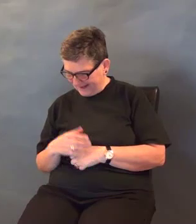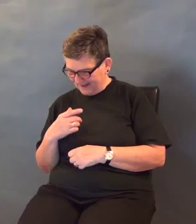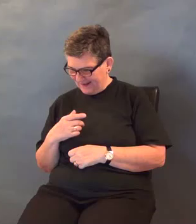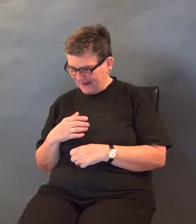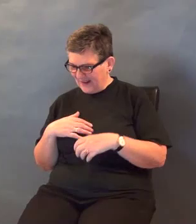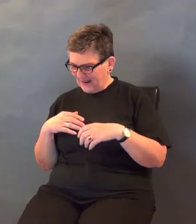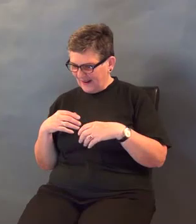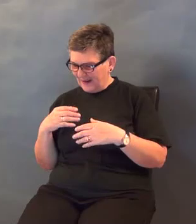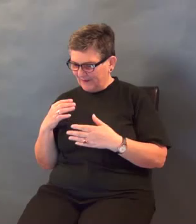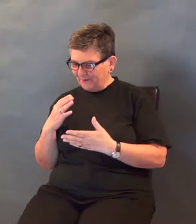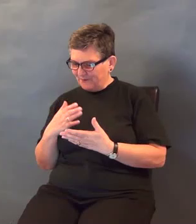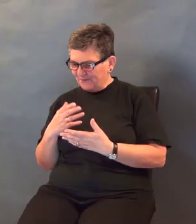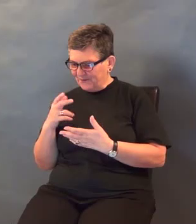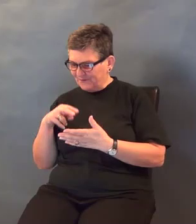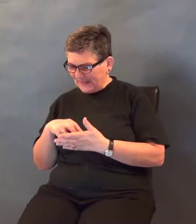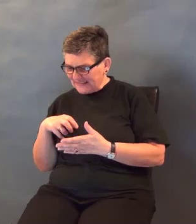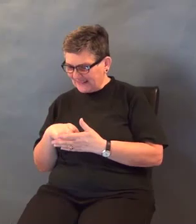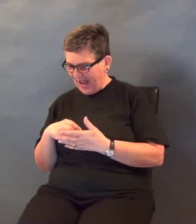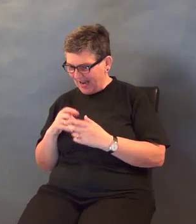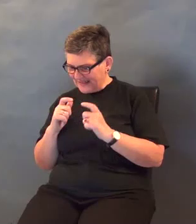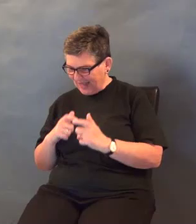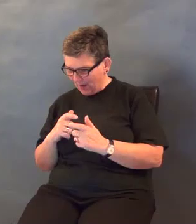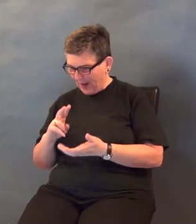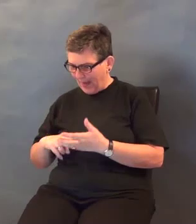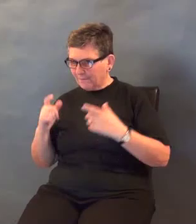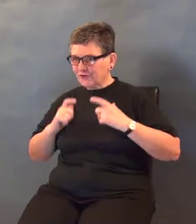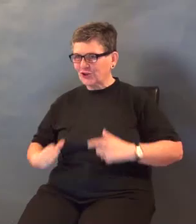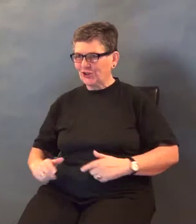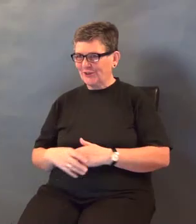Ja już pracuję na działce na wsi.